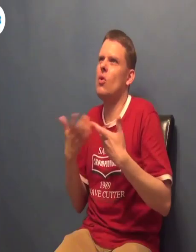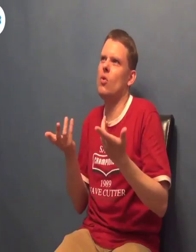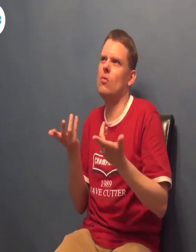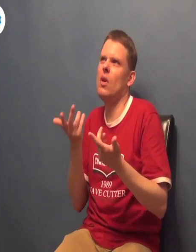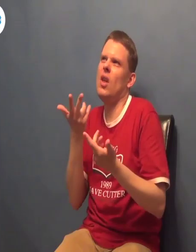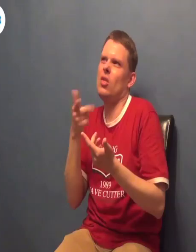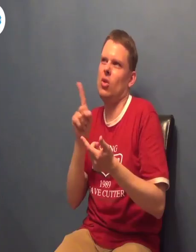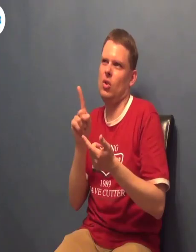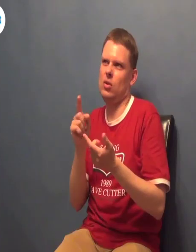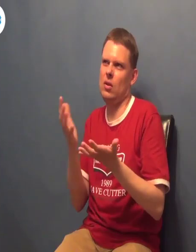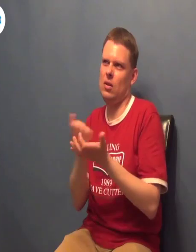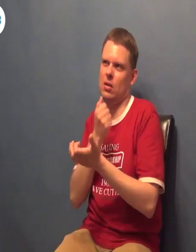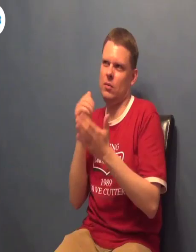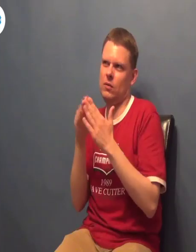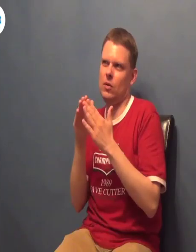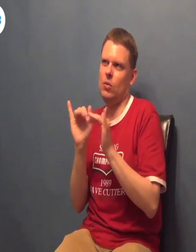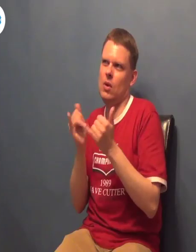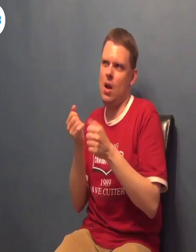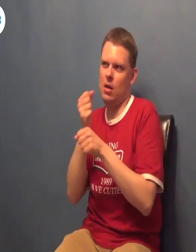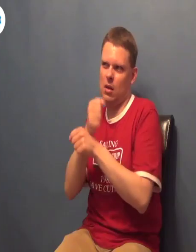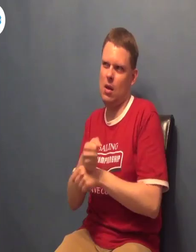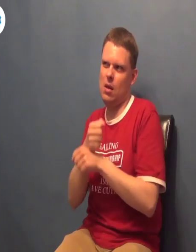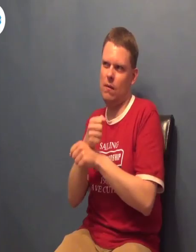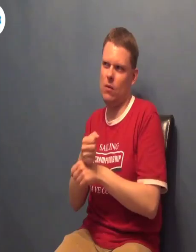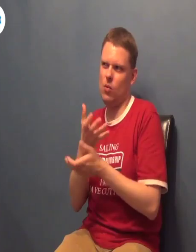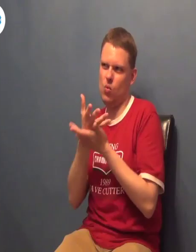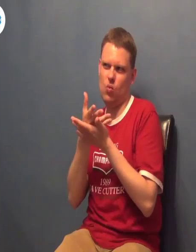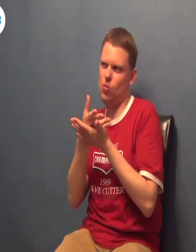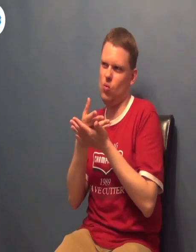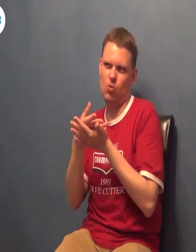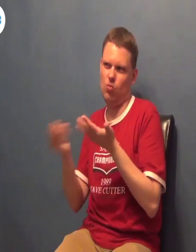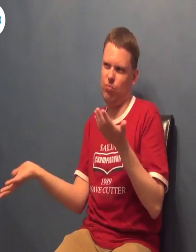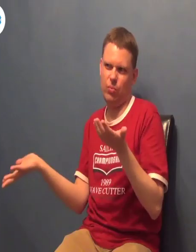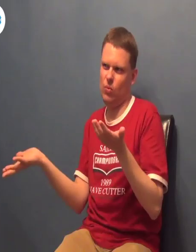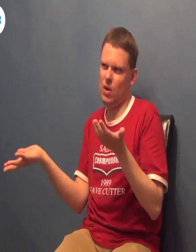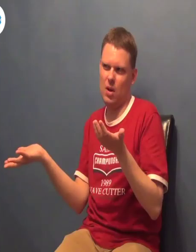Lepiej niż trzymać ich w domu, bo to będzie jak niewola, to się nie opłaca.